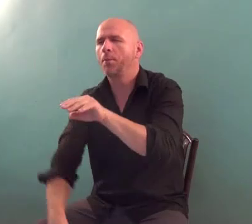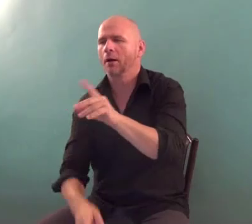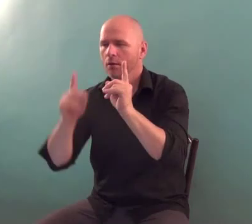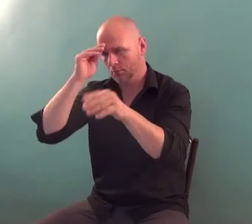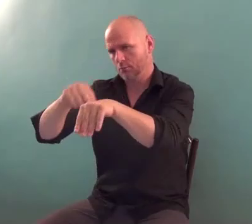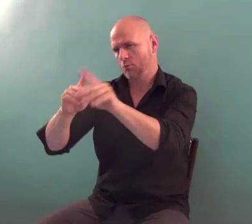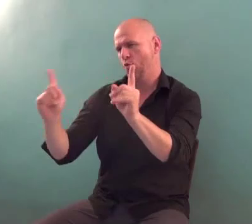Znak uprzedza.